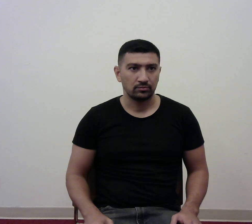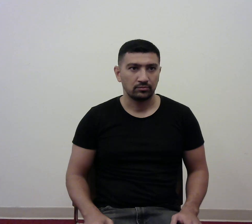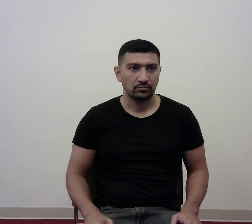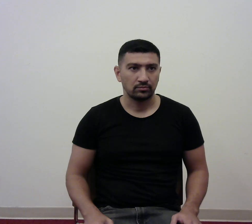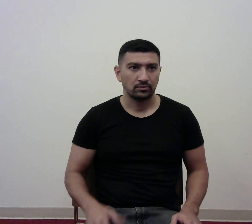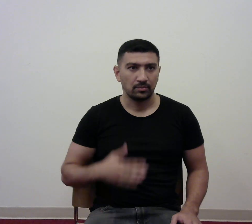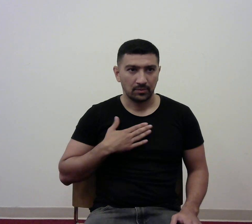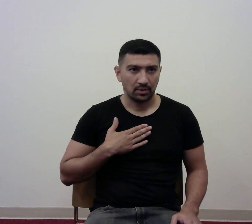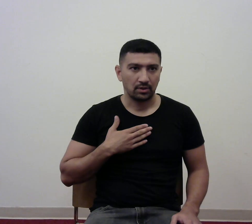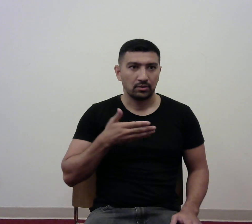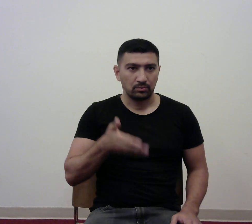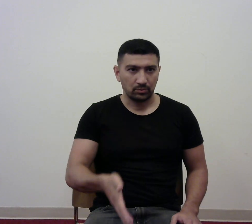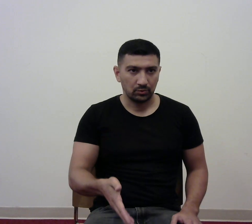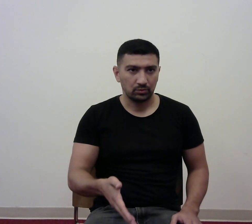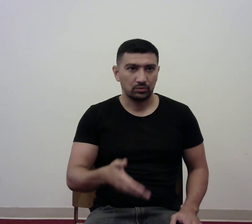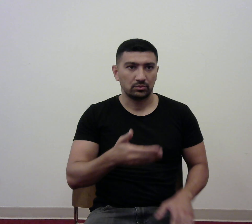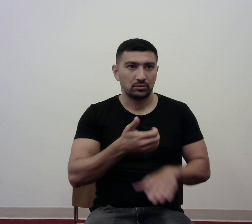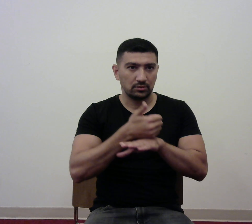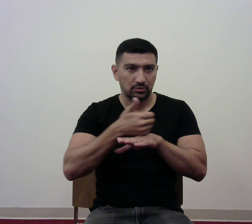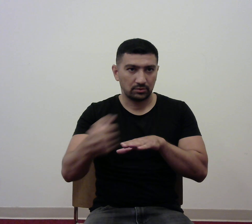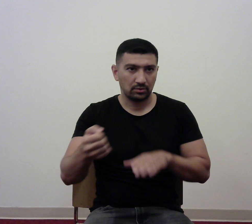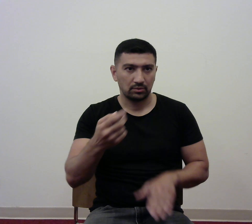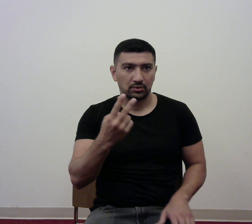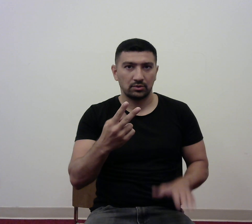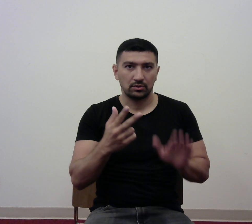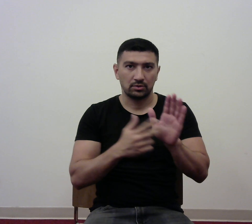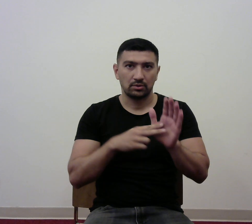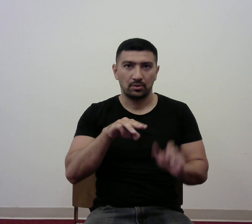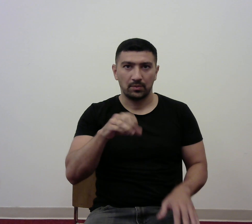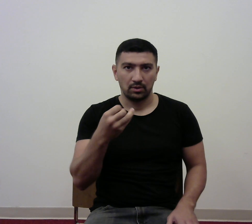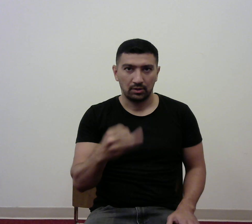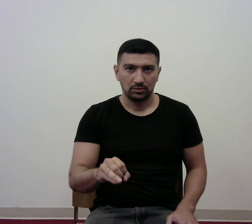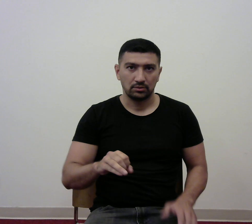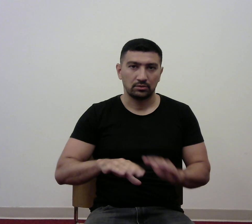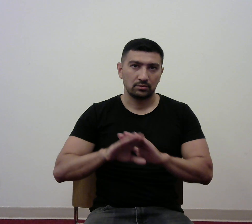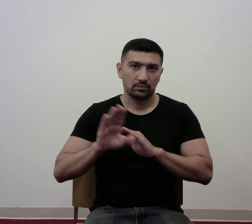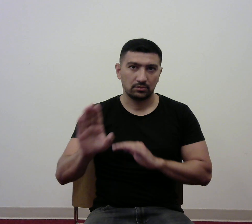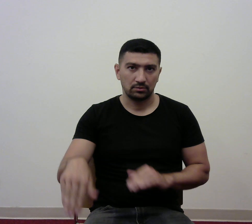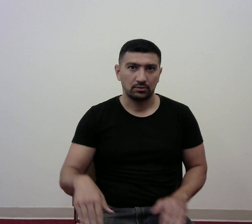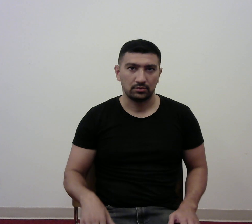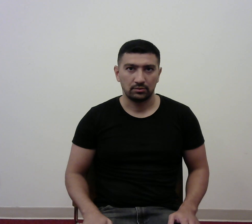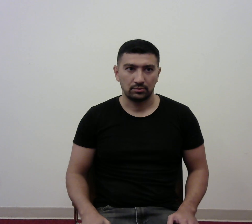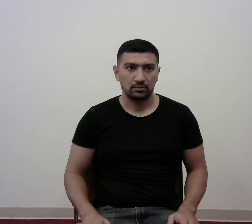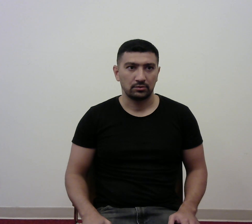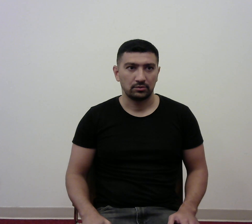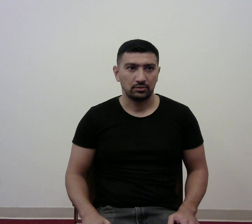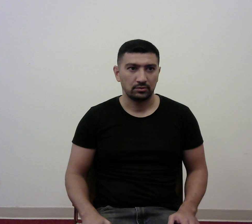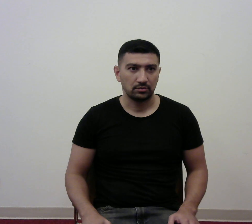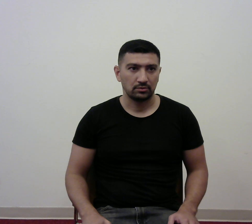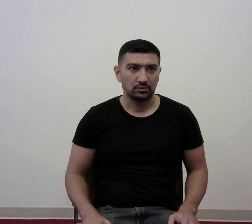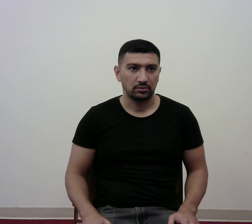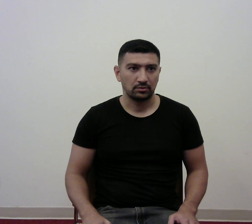Mən burdan çıxıb 28 maya gedəcəm